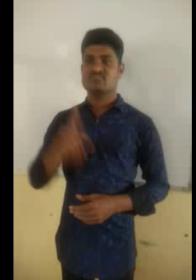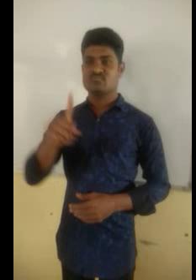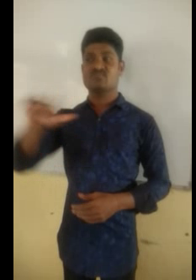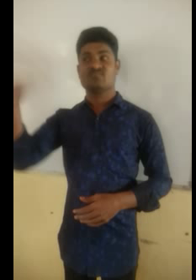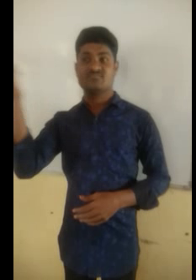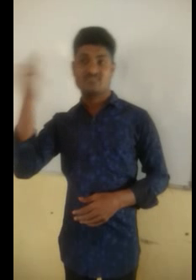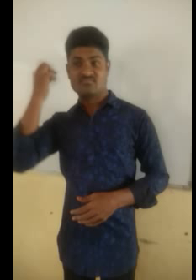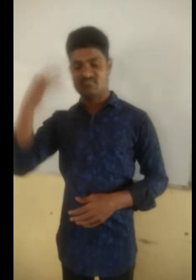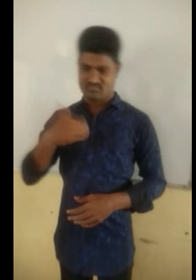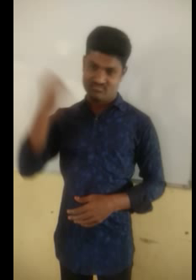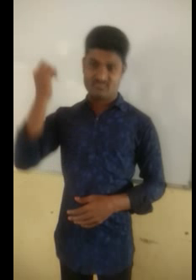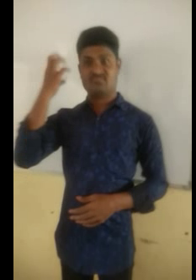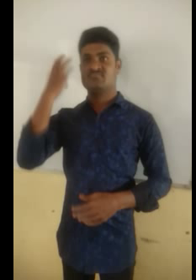i somehow got to know about it